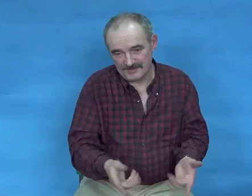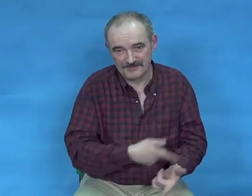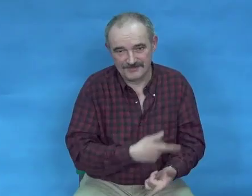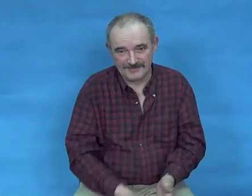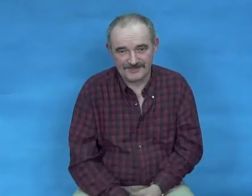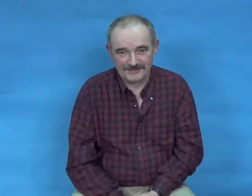Albo, albo...